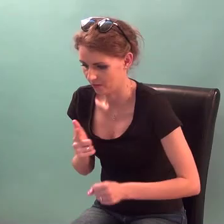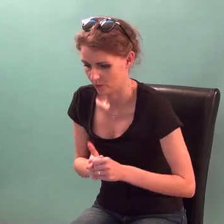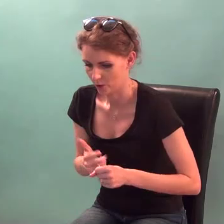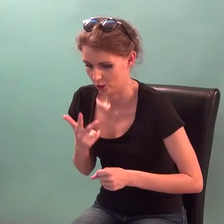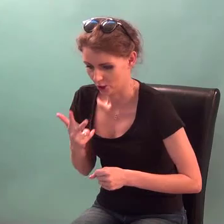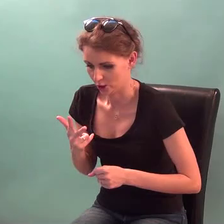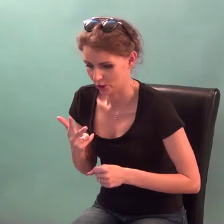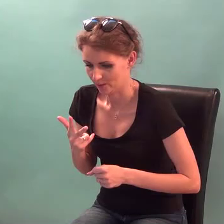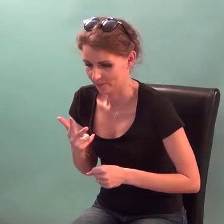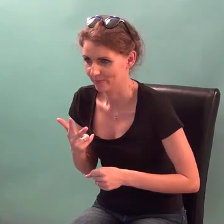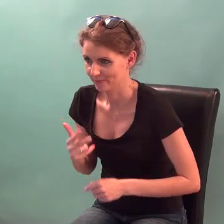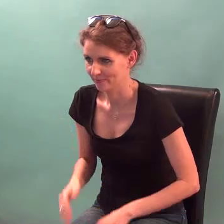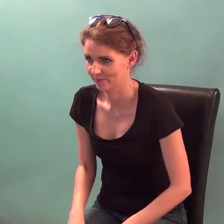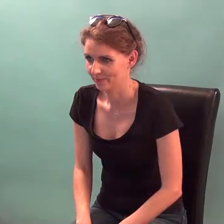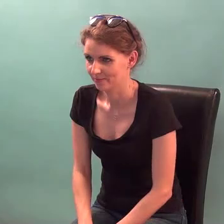Dwadzieścia trzy.